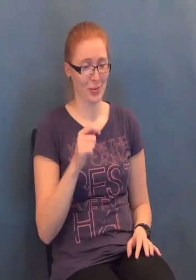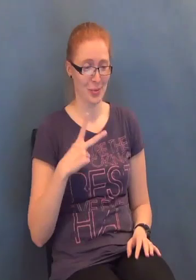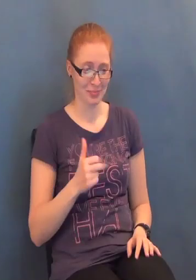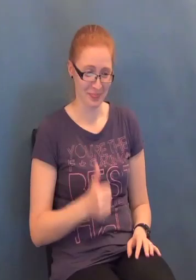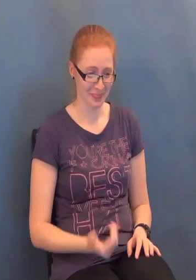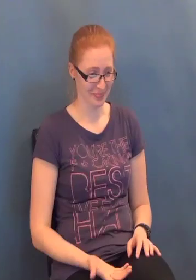Mam urlop, wyjeżdżam nad morze.